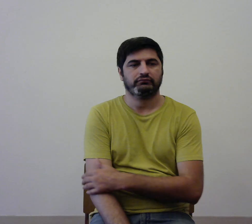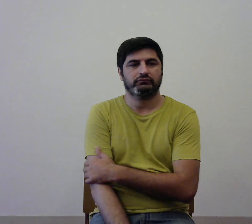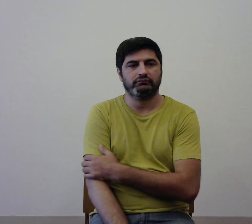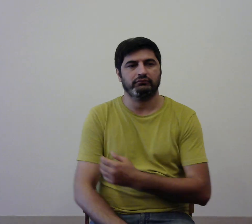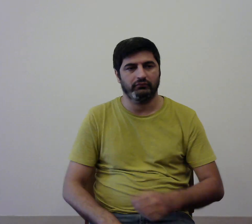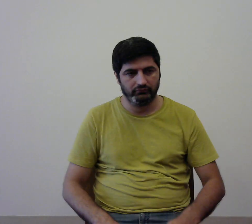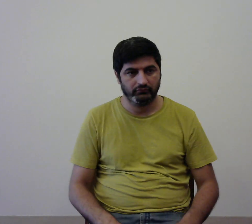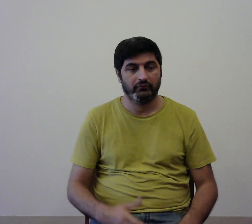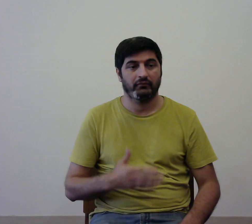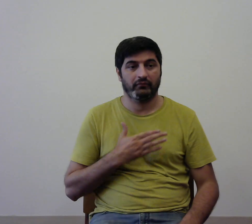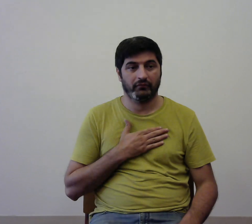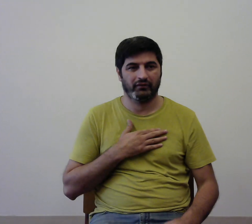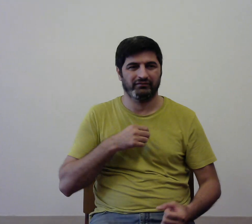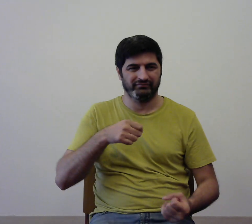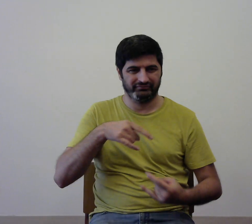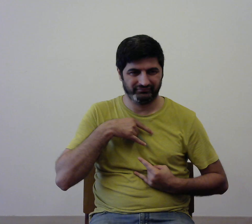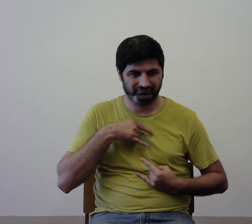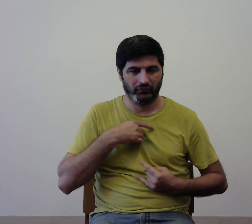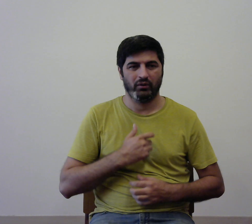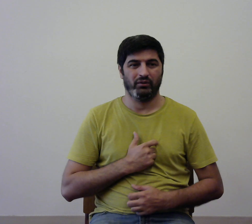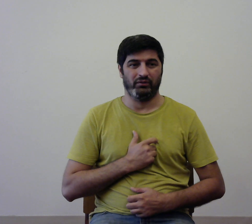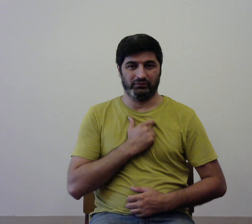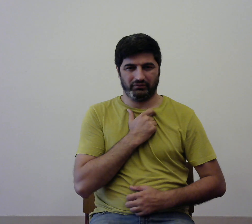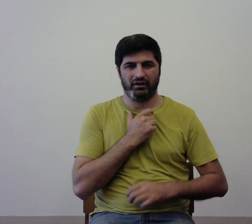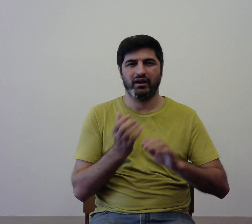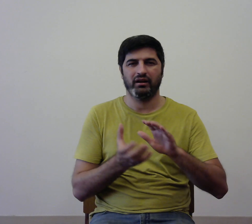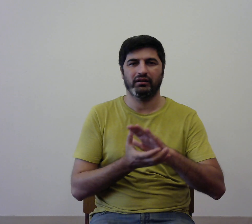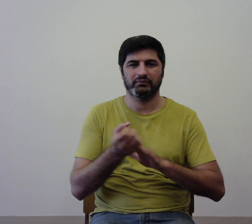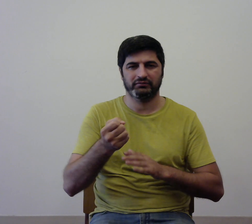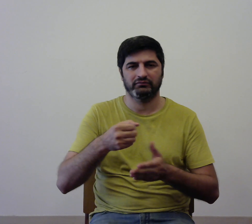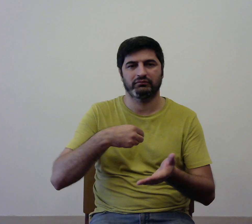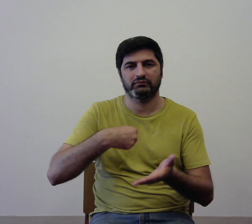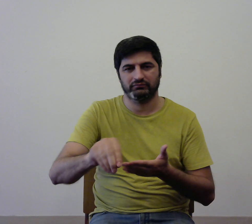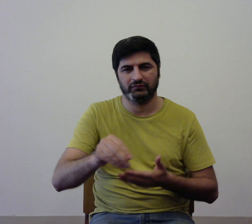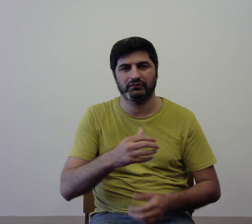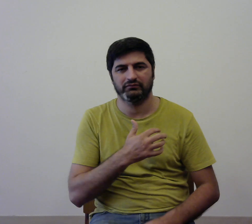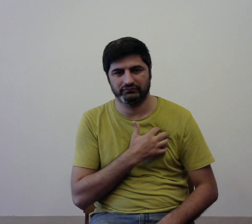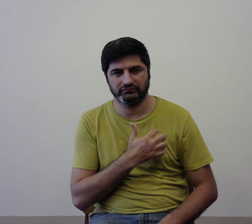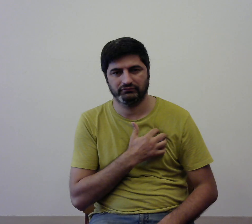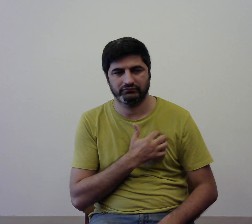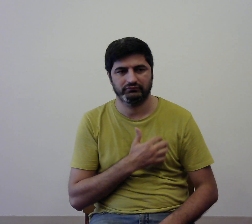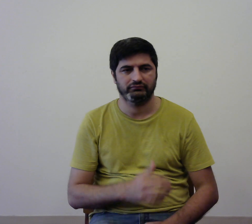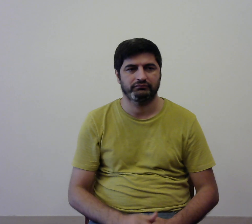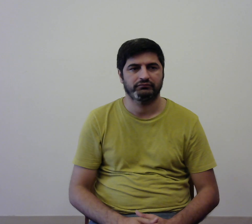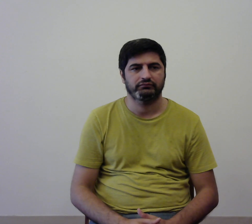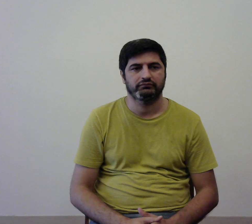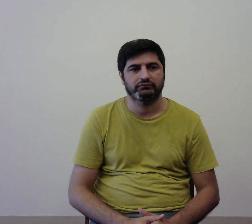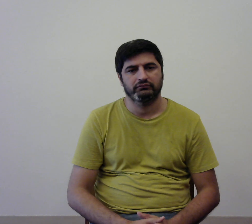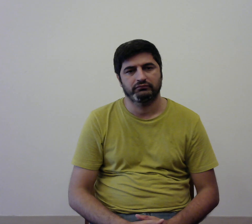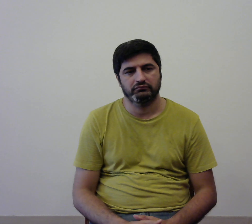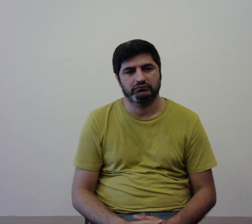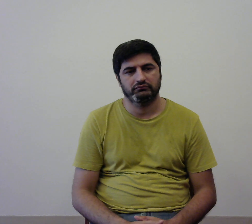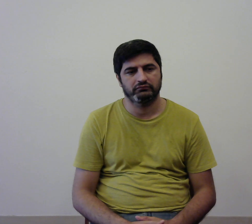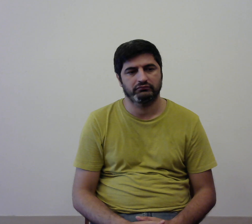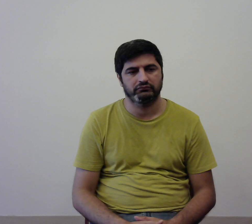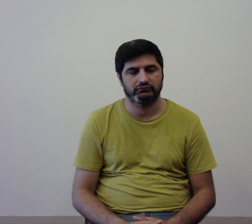Mən kostyum, qalstuk və ayaqqabı almaq istəyirəm